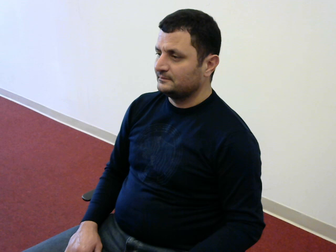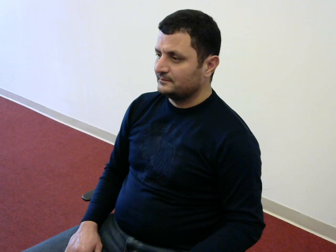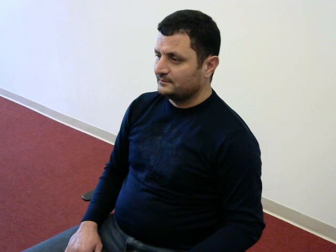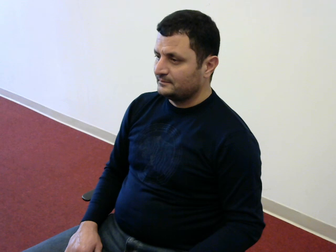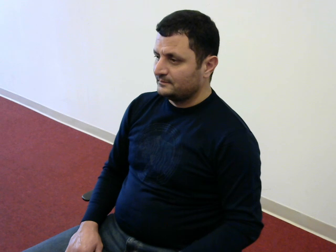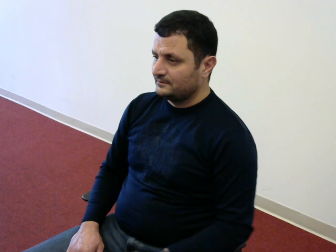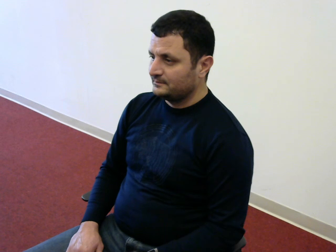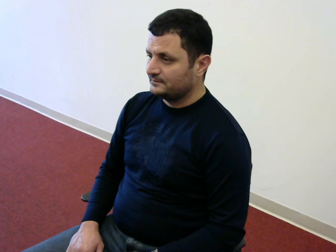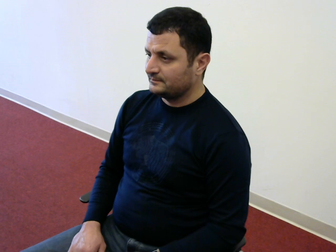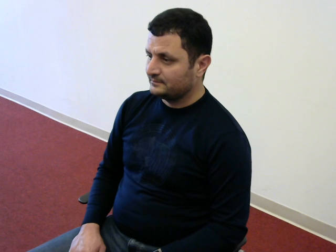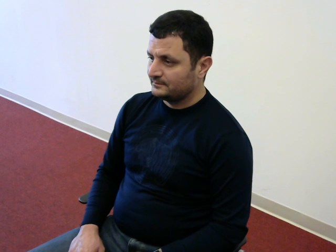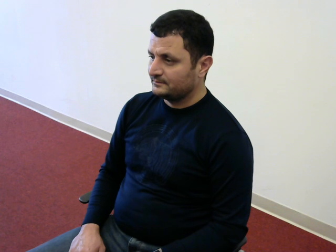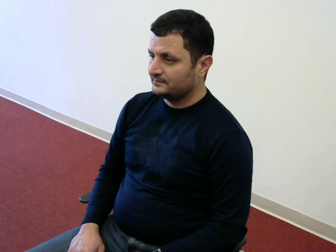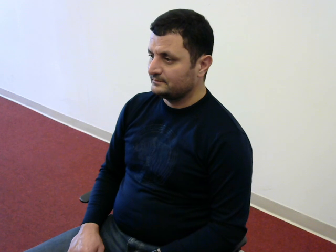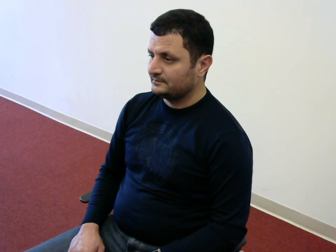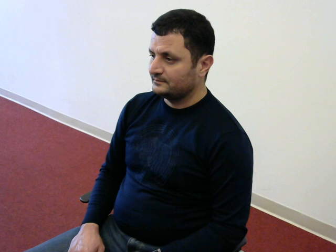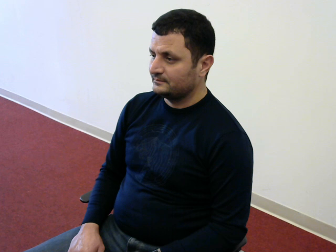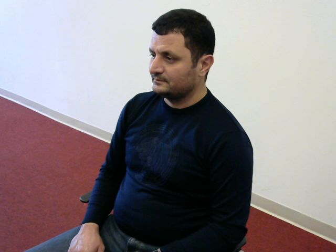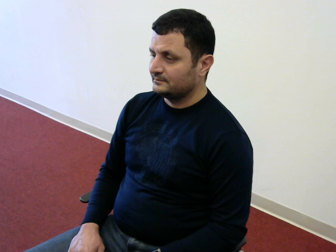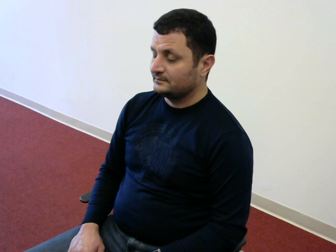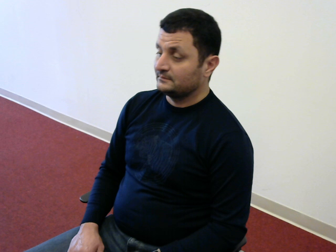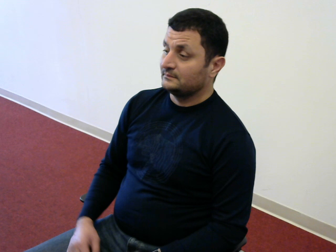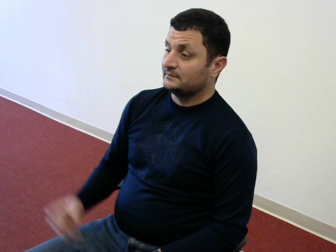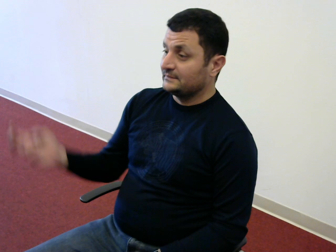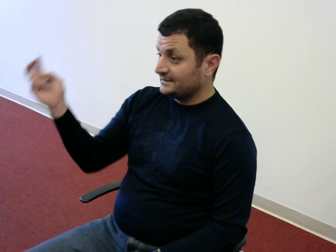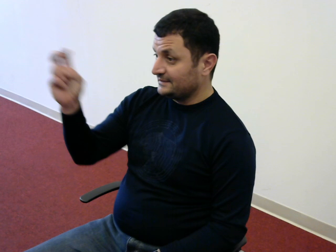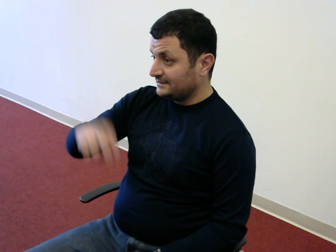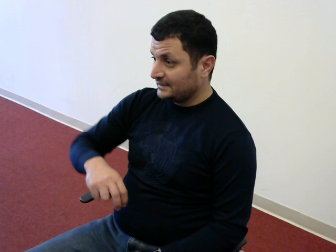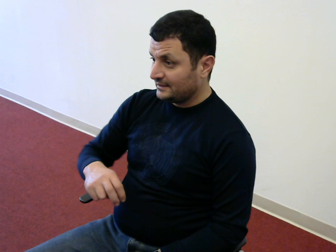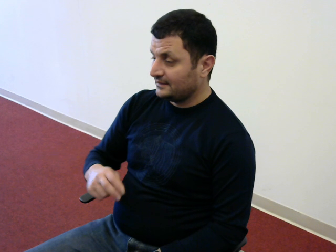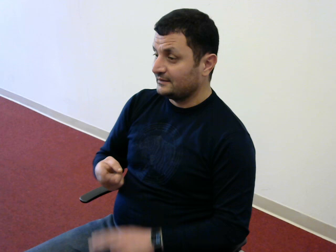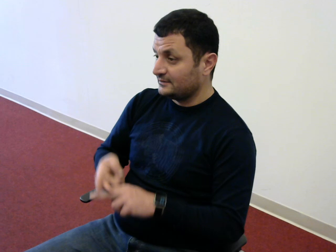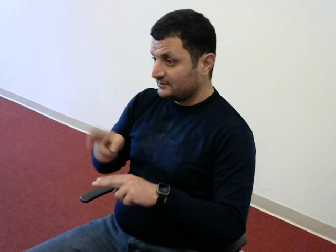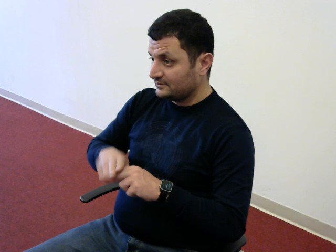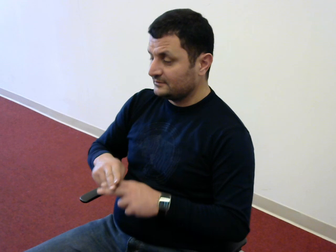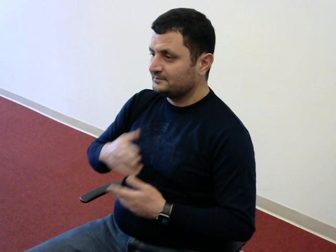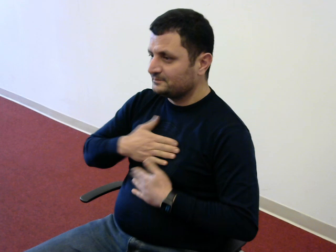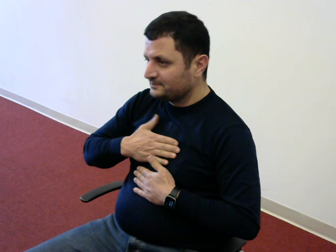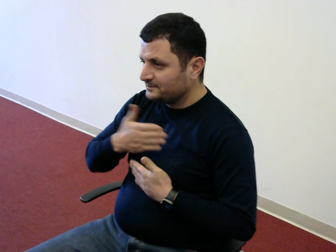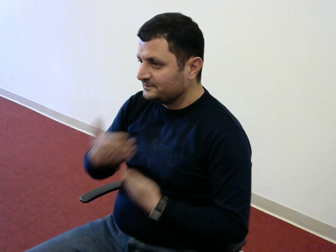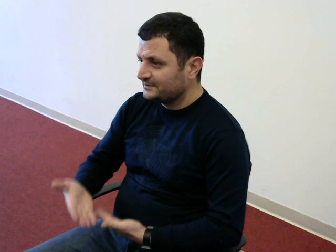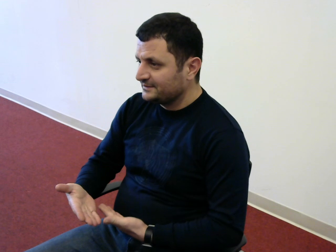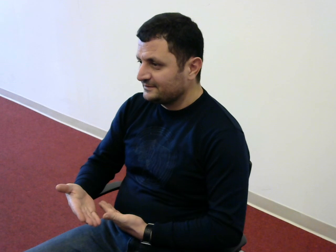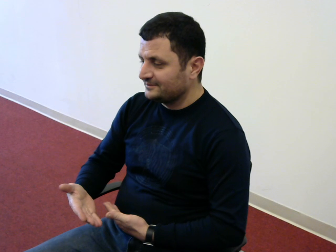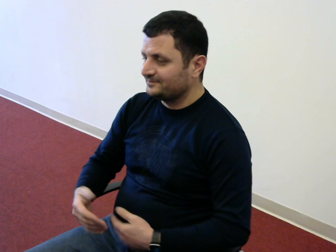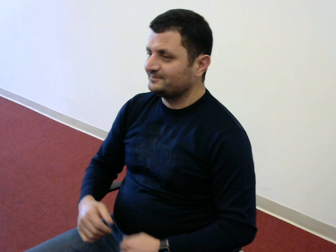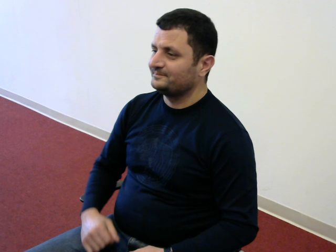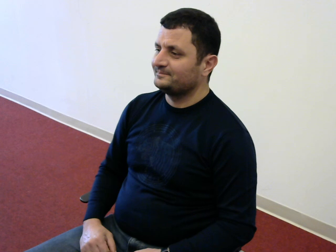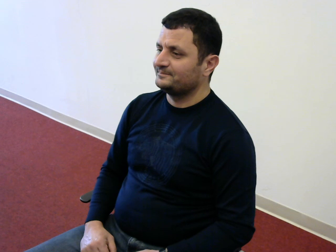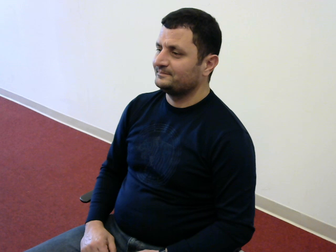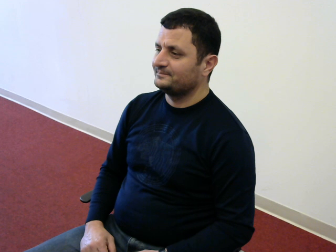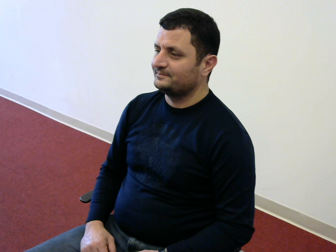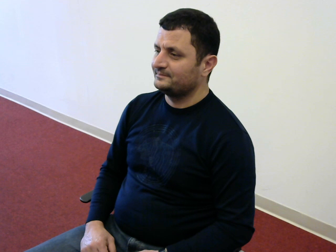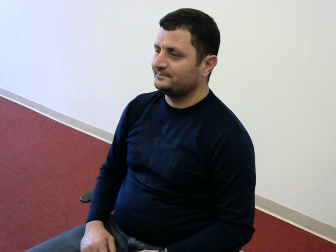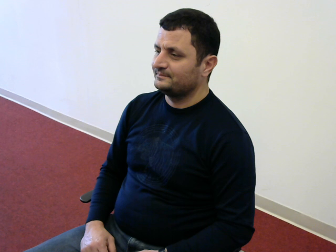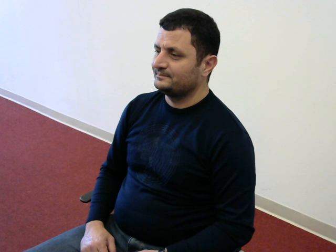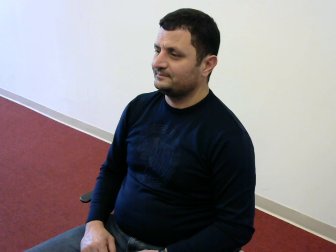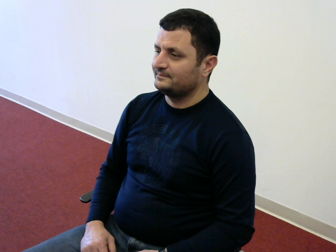Gəldiyinizə görə minnətdaram